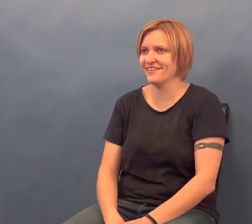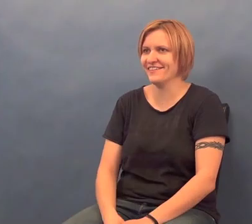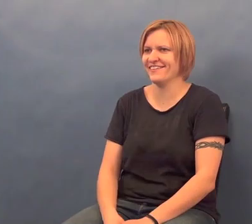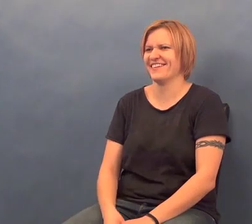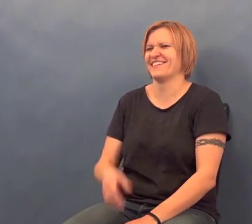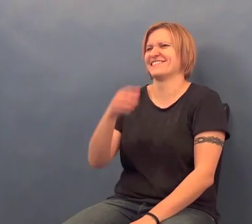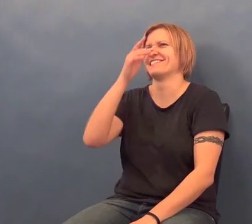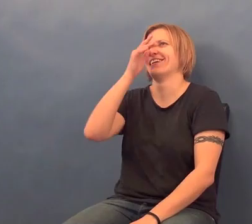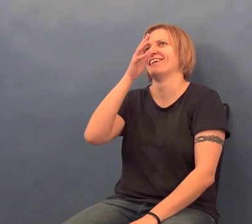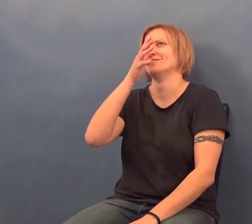Bajka, nietypowe.